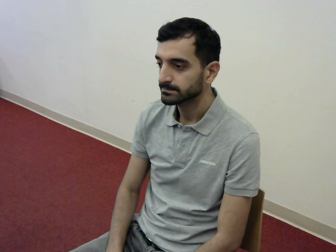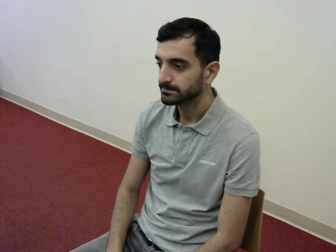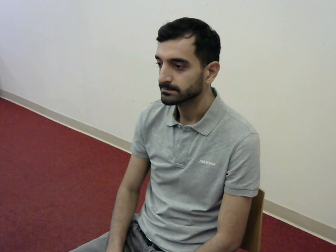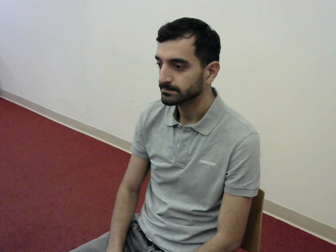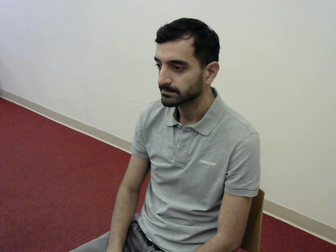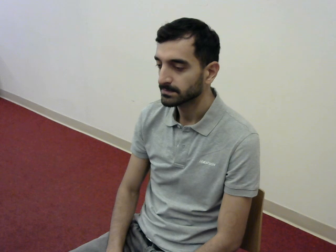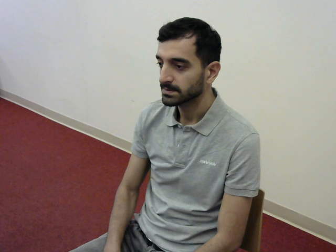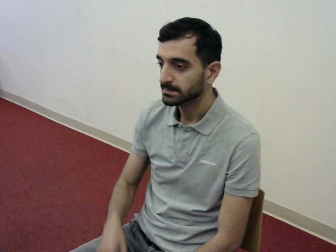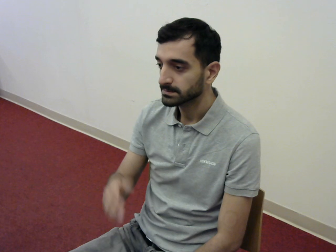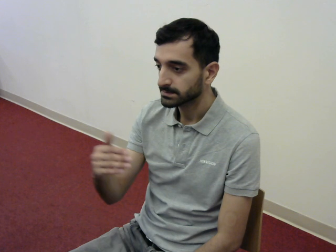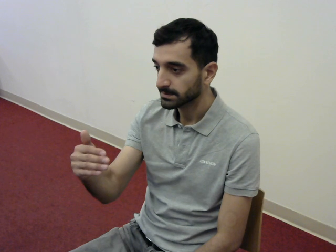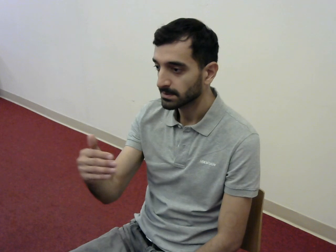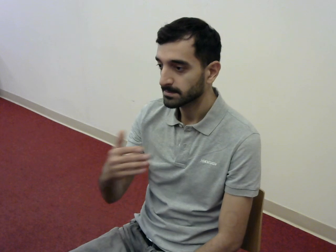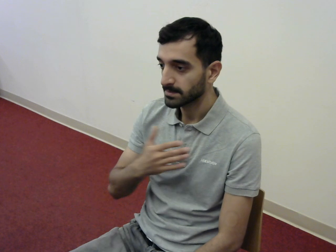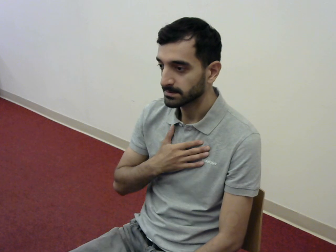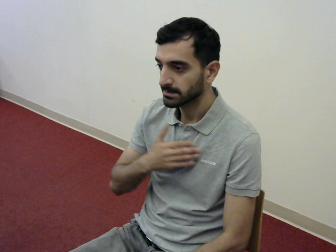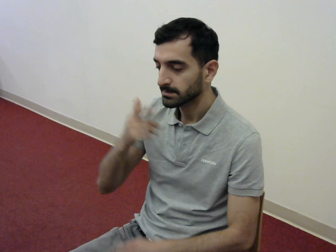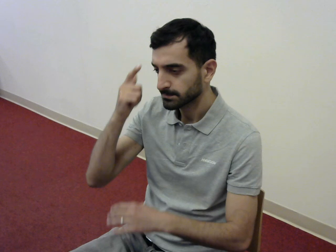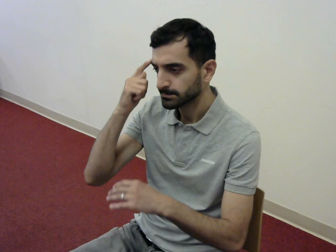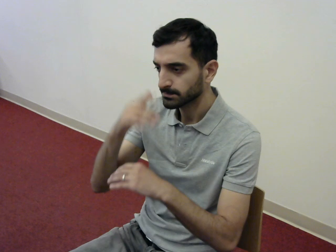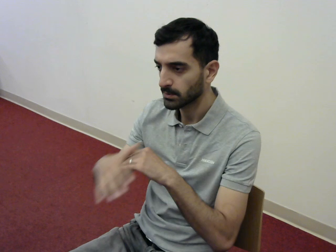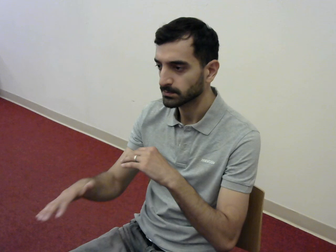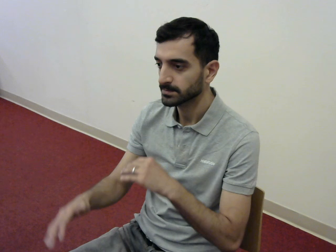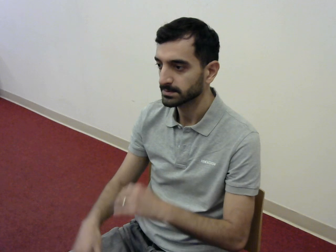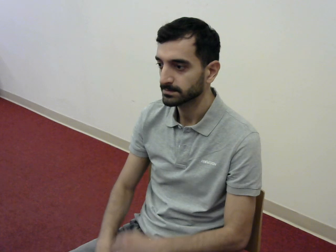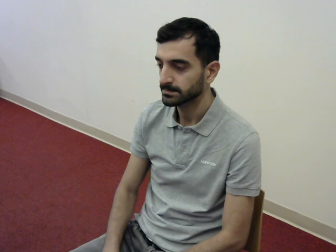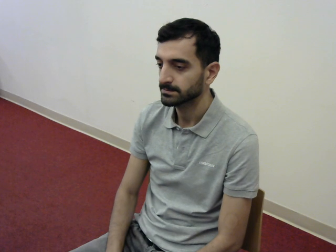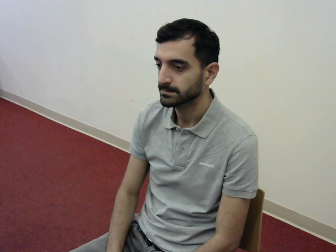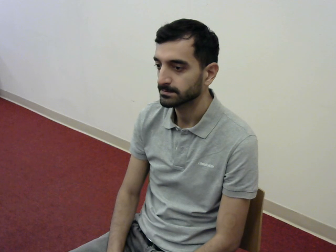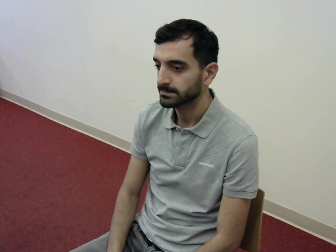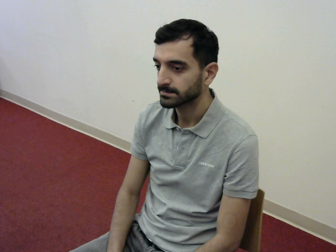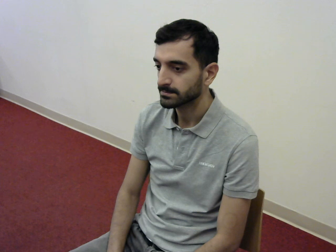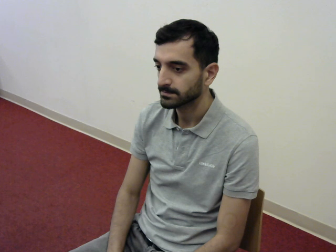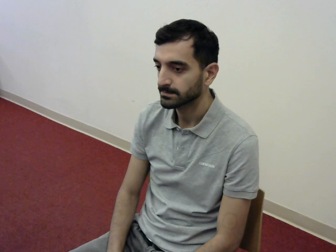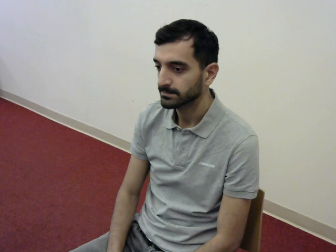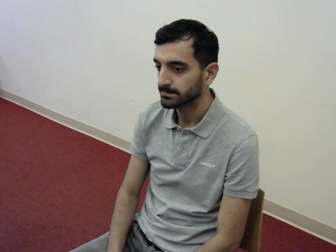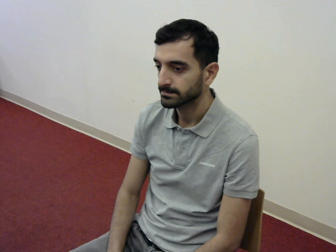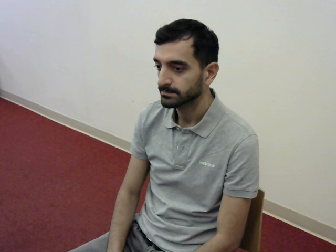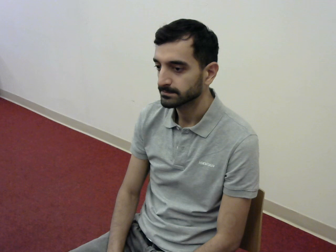Siz məni başa düşürsüz?